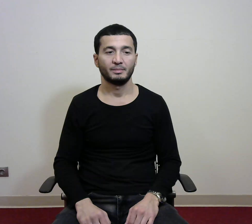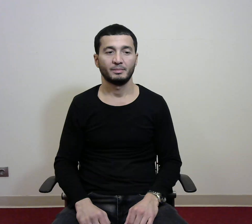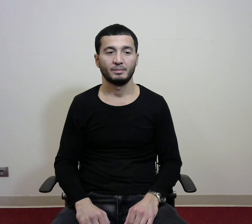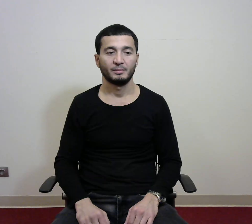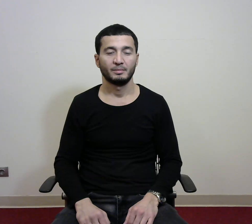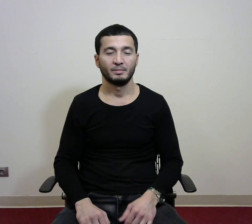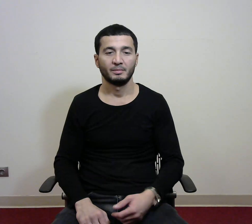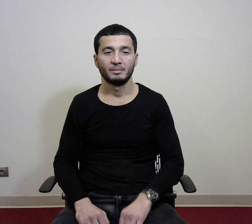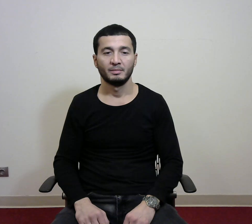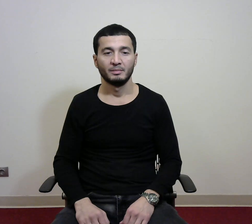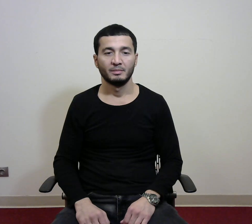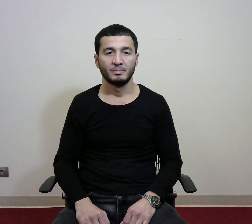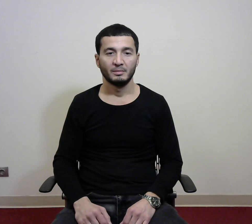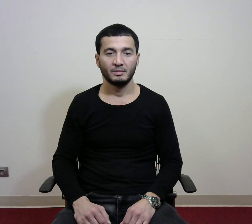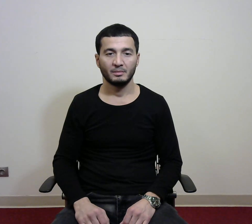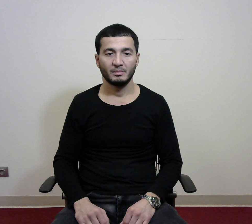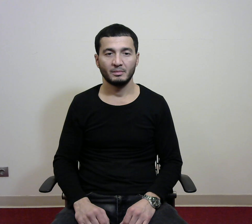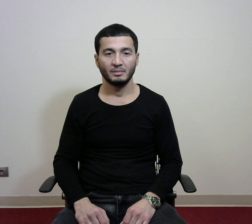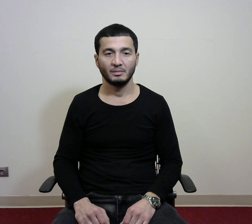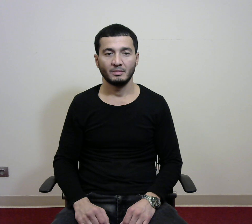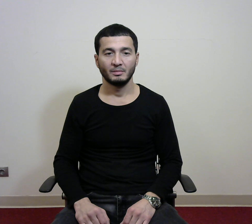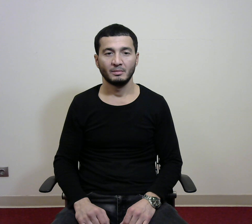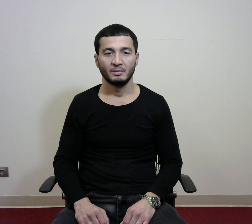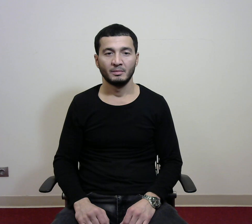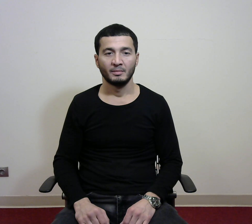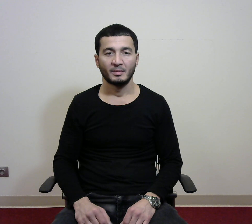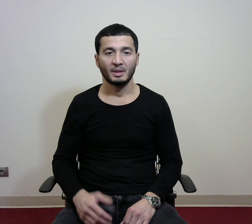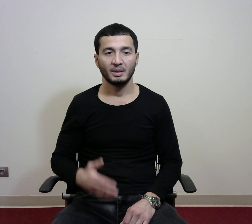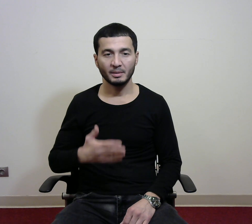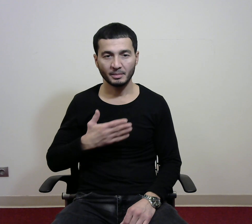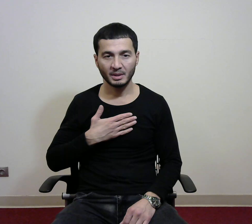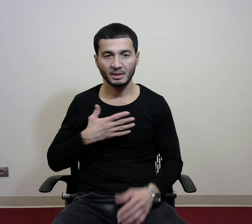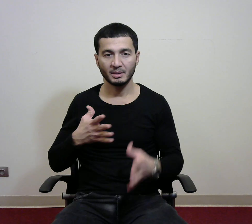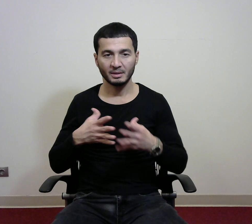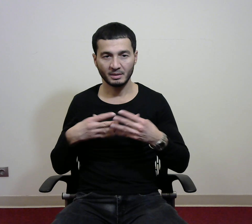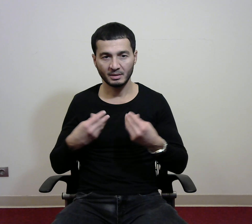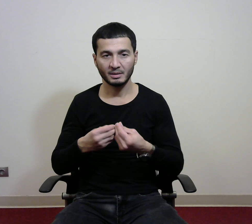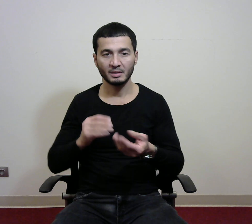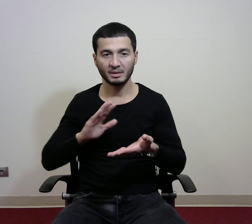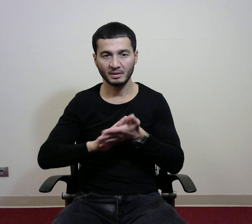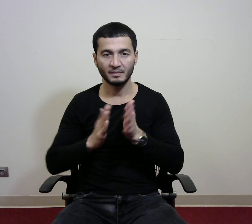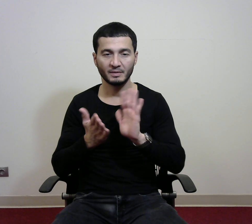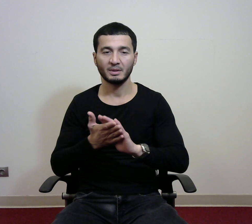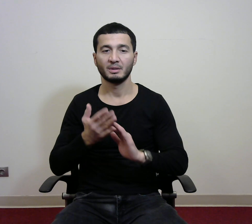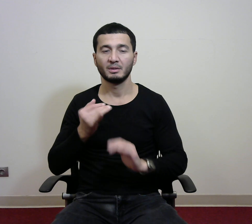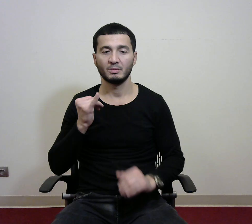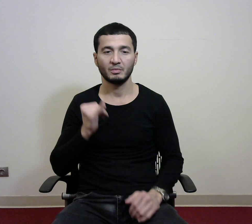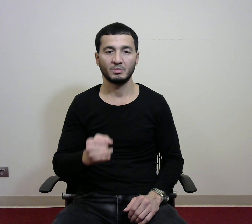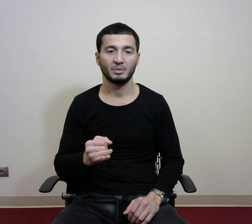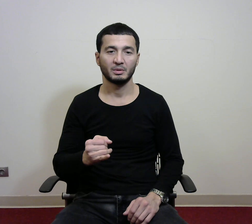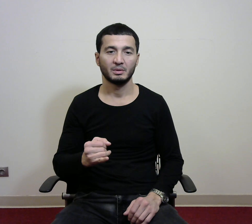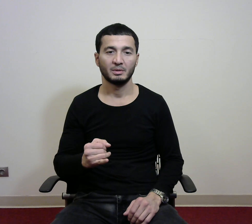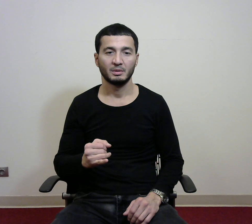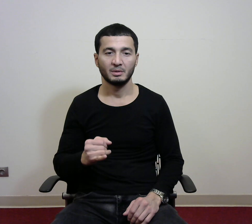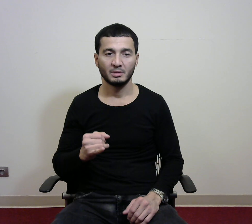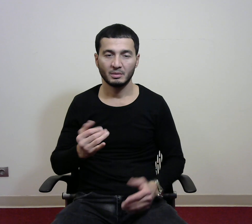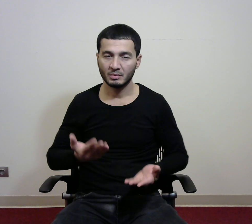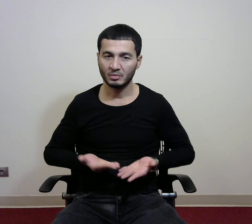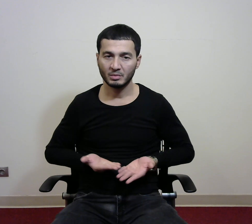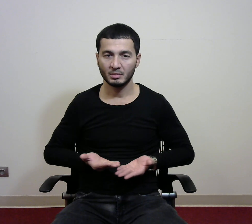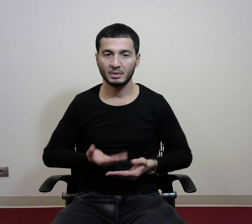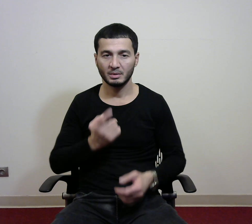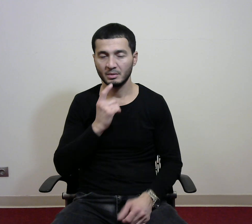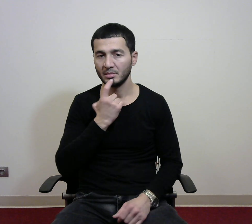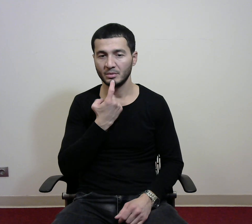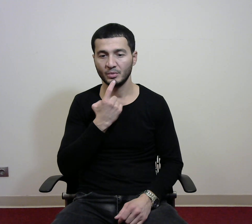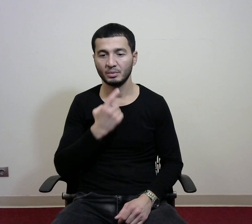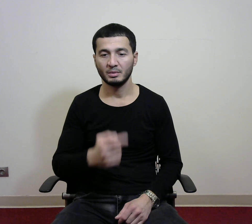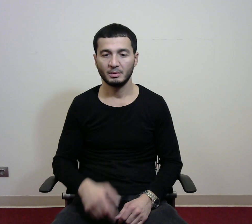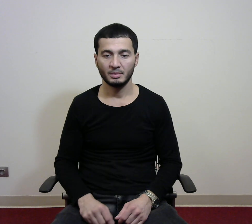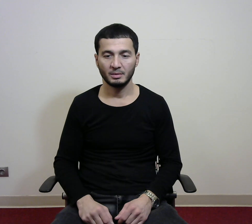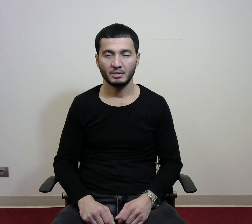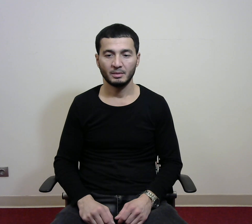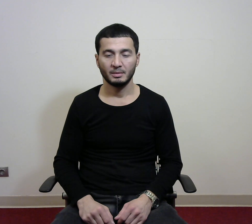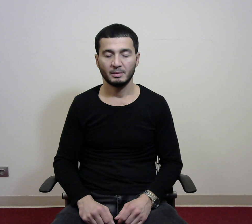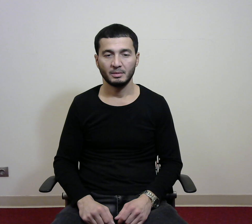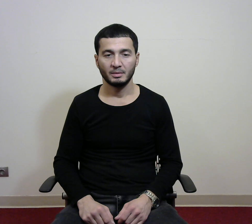Mənim ailəmin vəziyyəti yaxşı deyil, yaşamaq çətindir